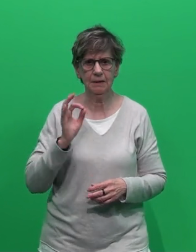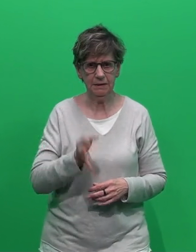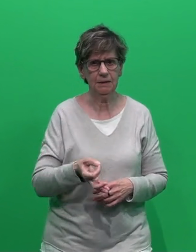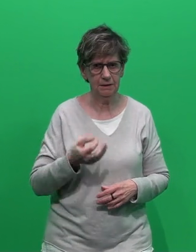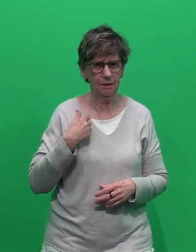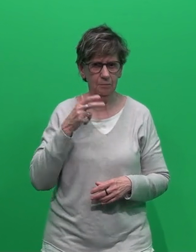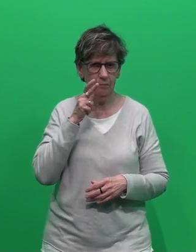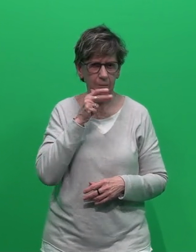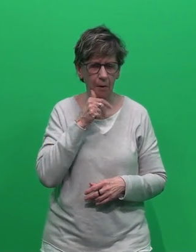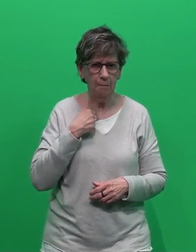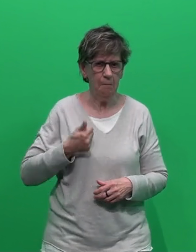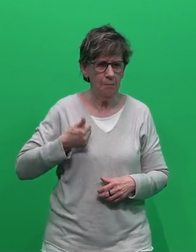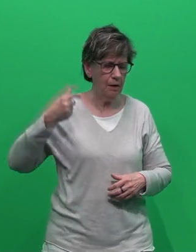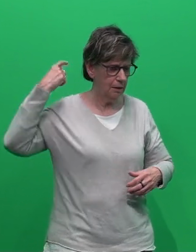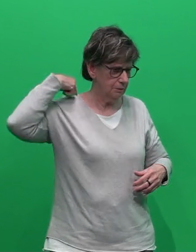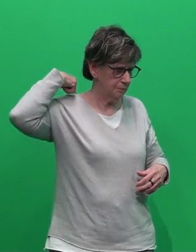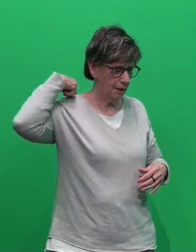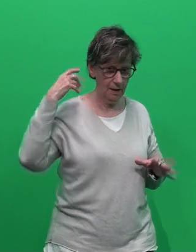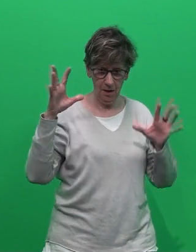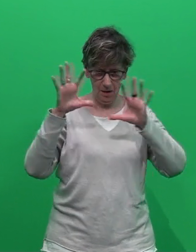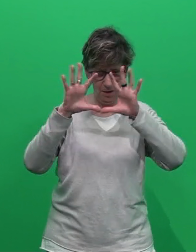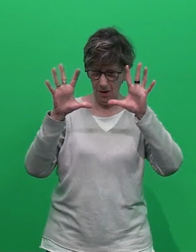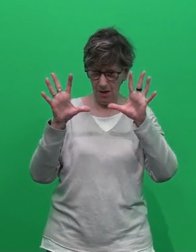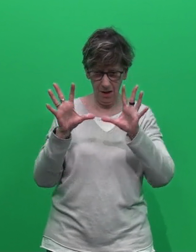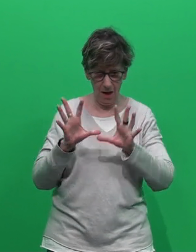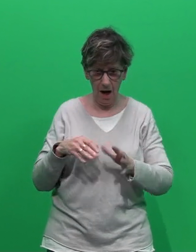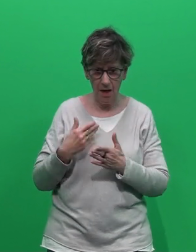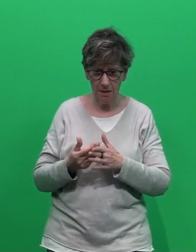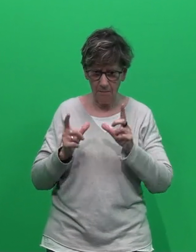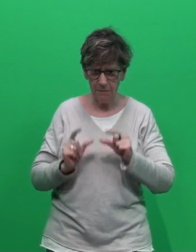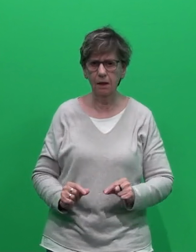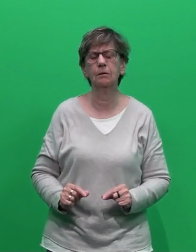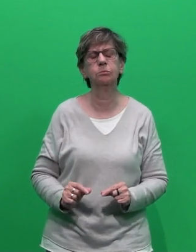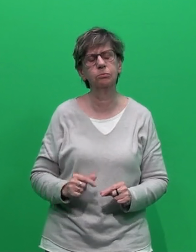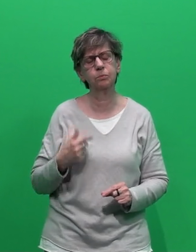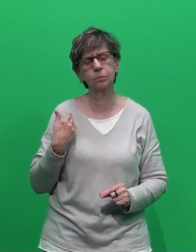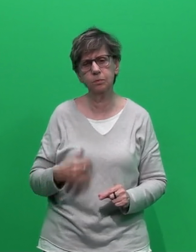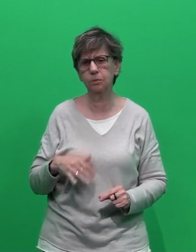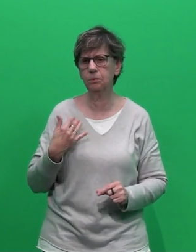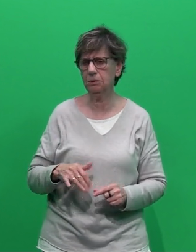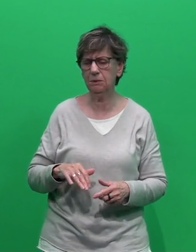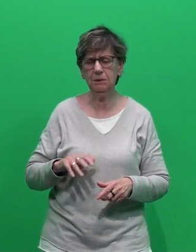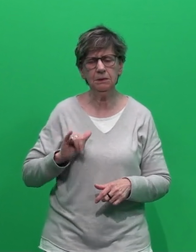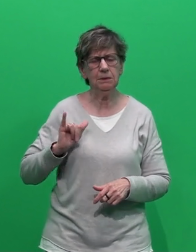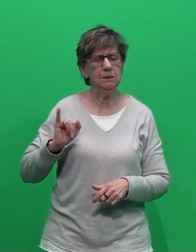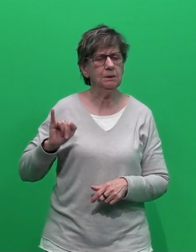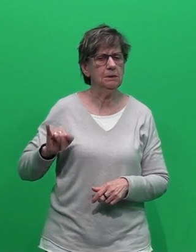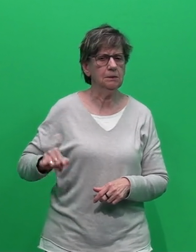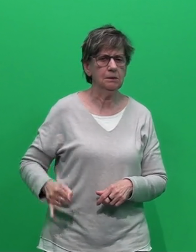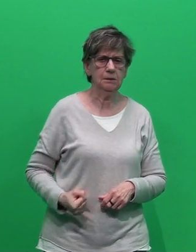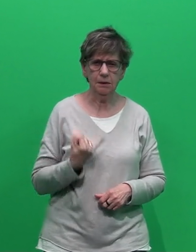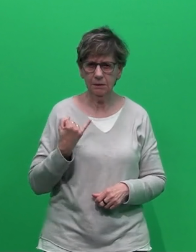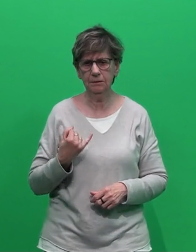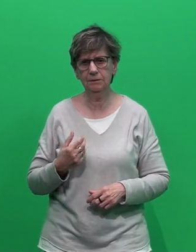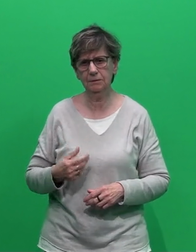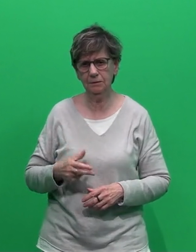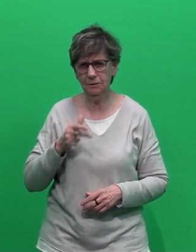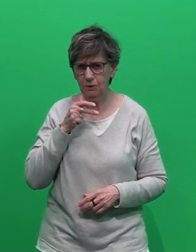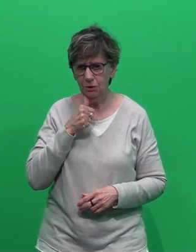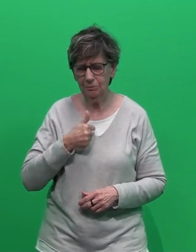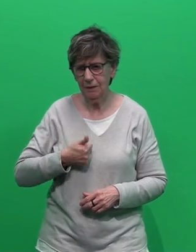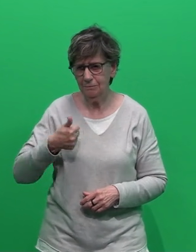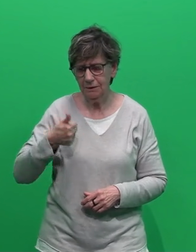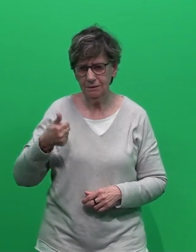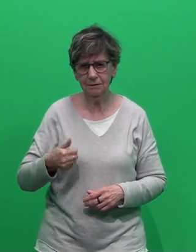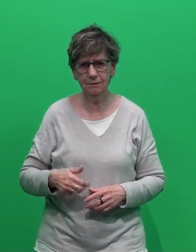Sí, el dolor augmenta a la zona de l'espatlla ies desplaça fins als peus.